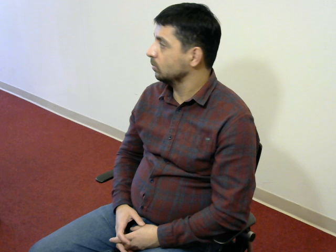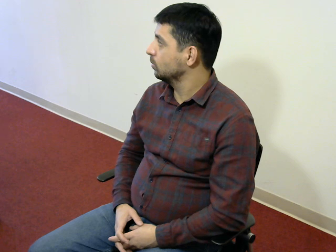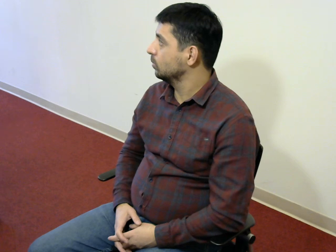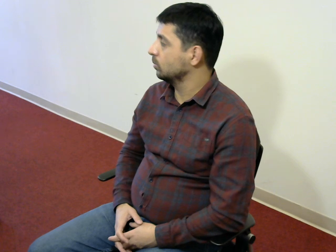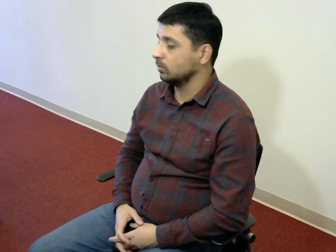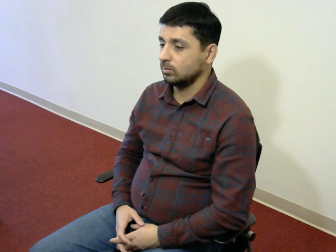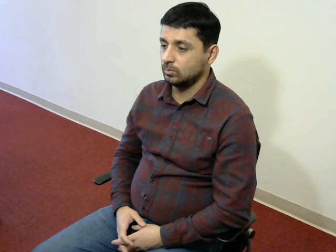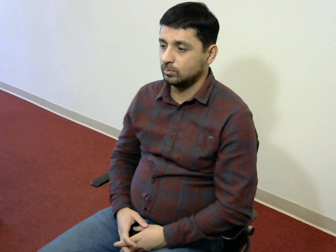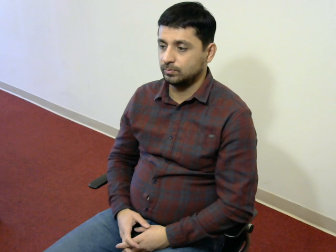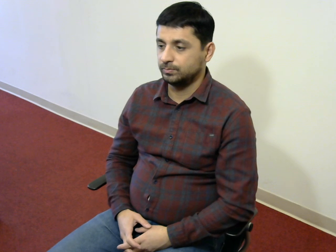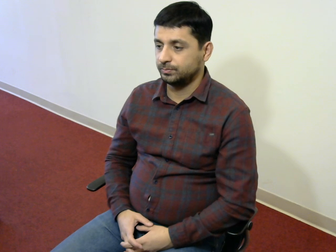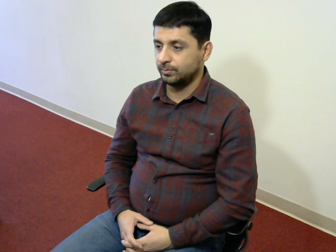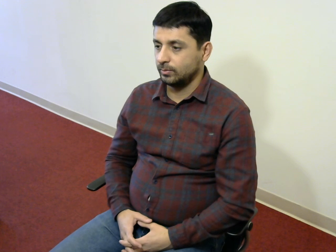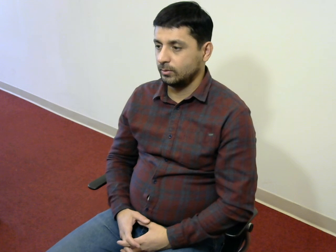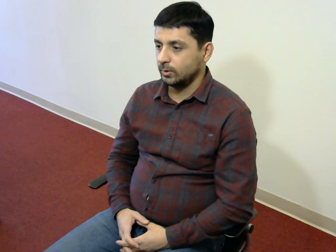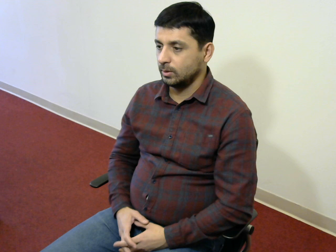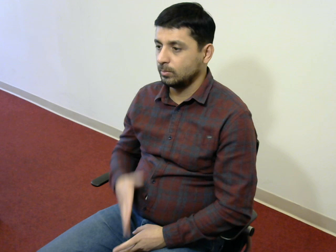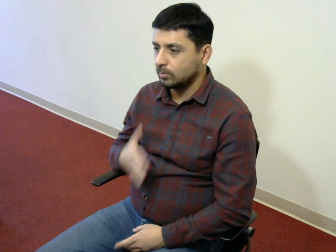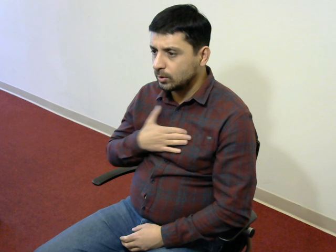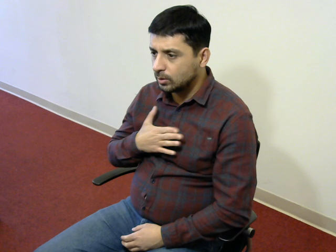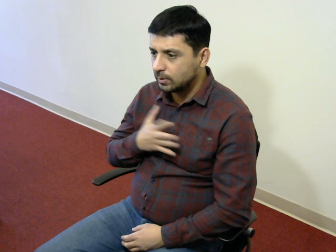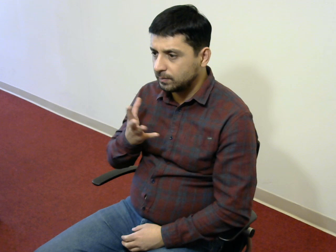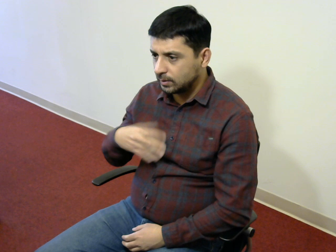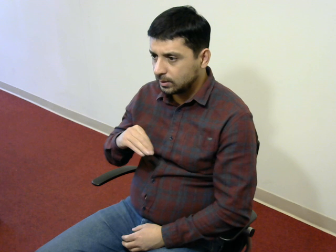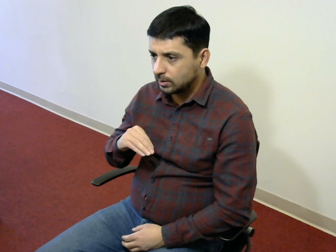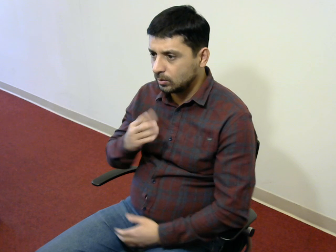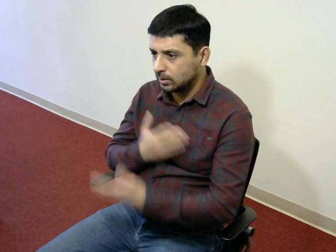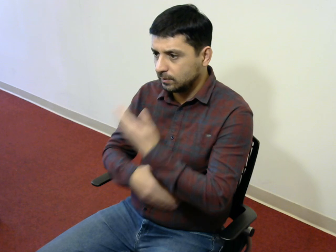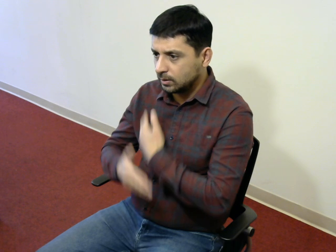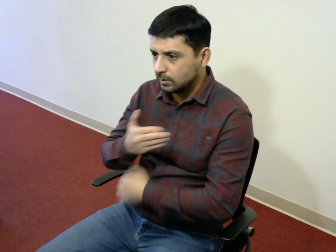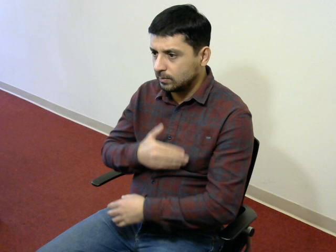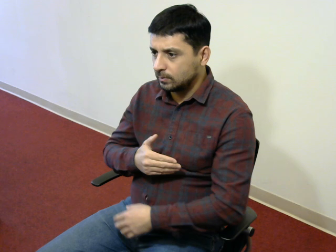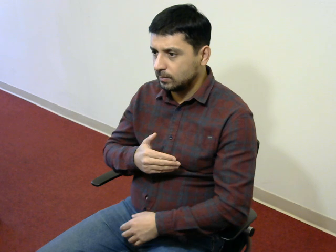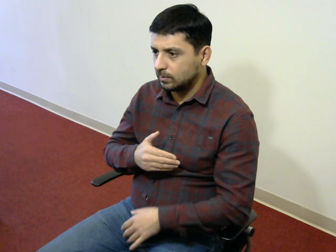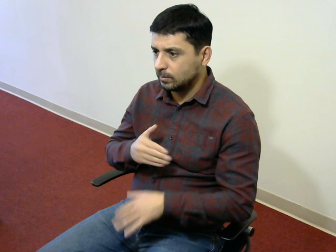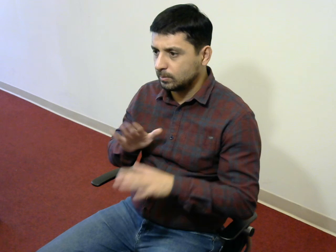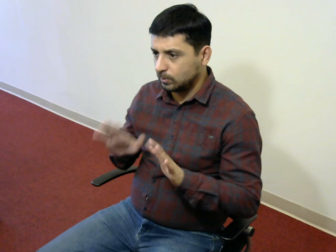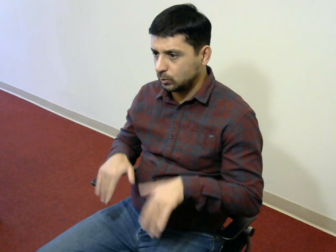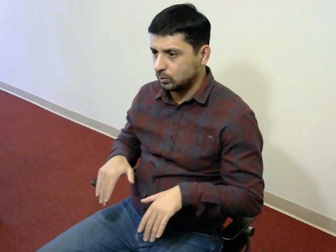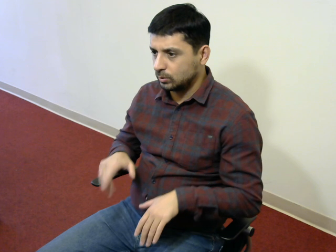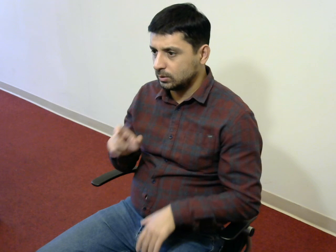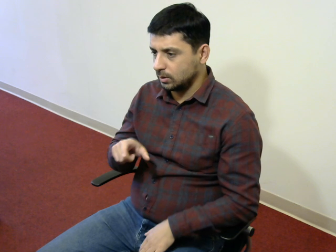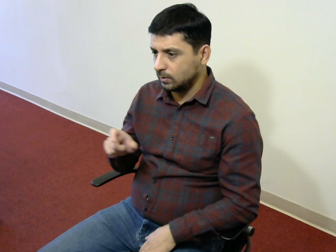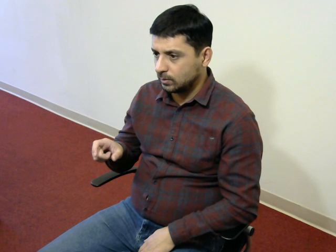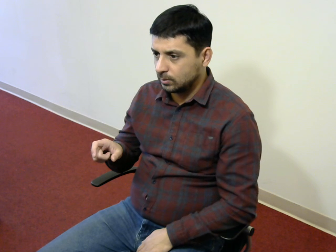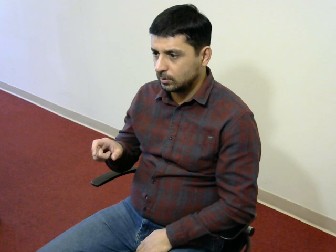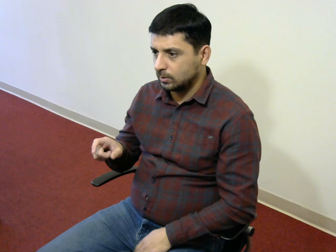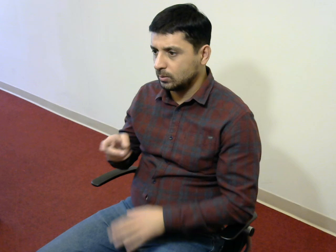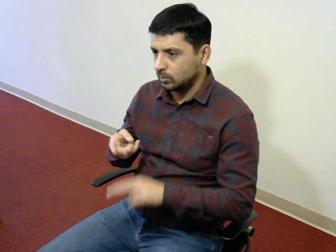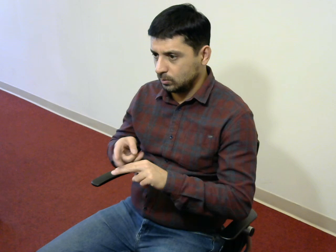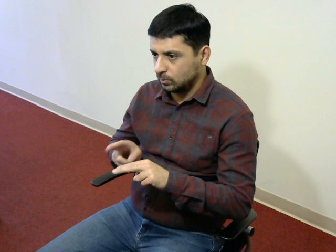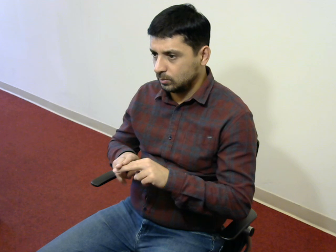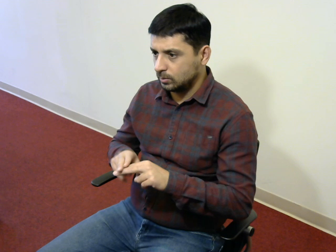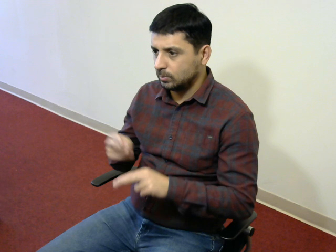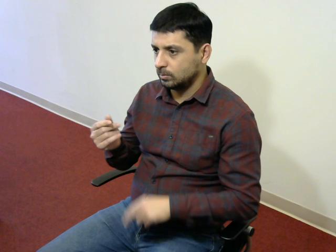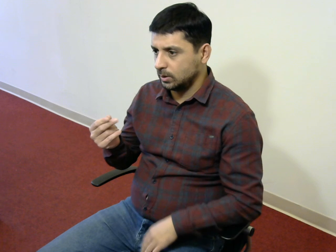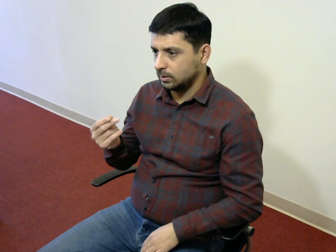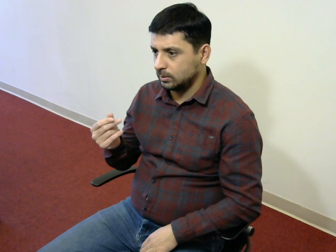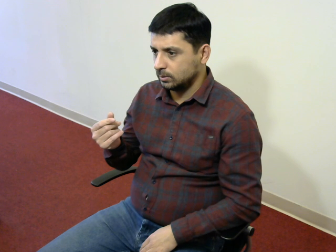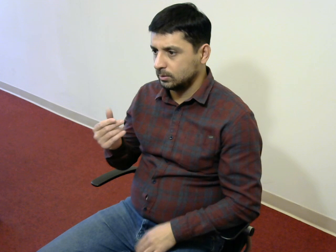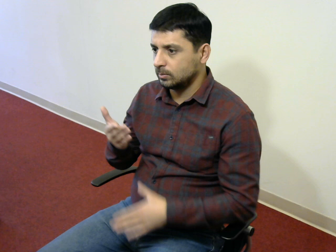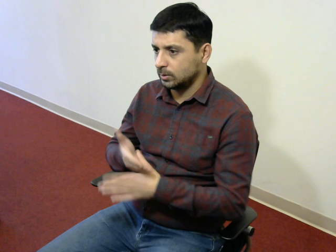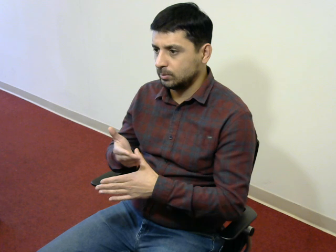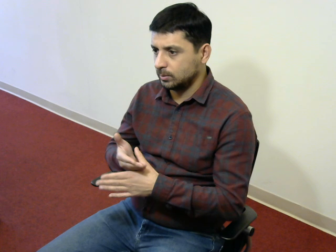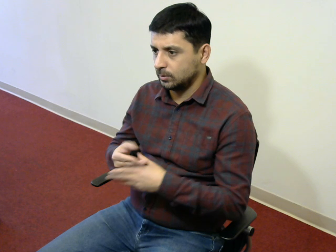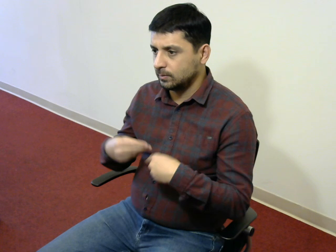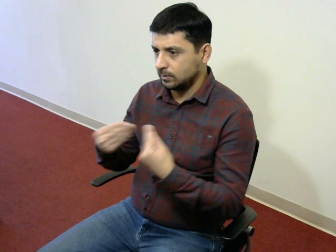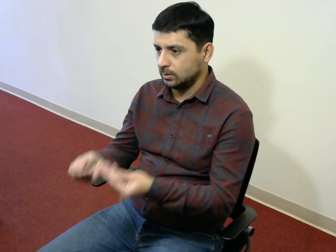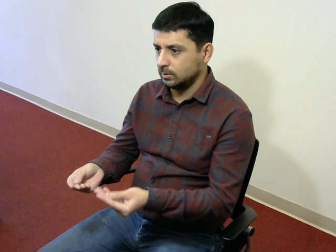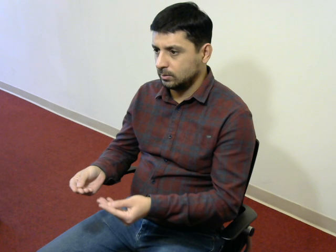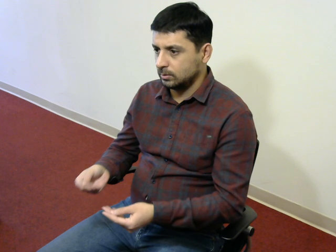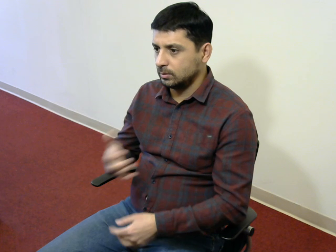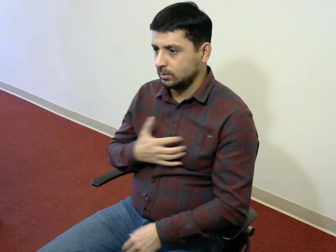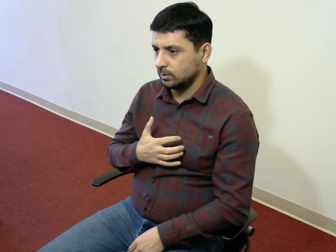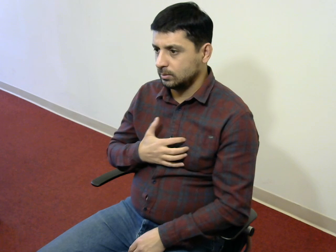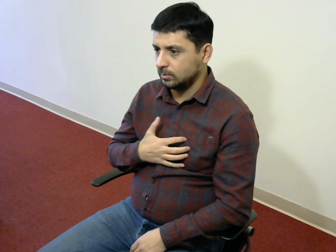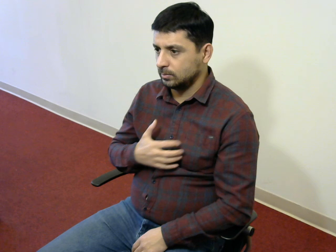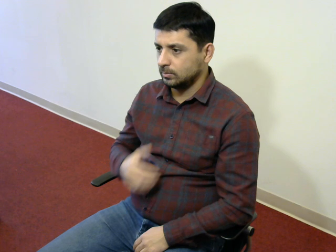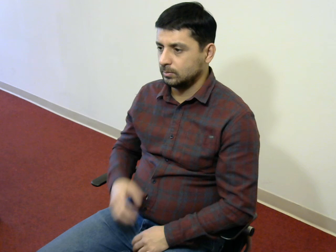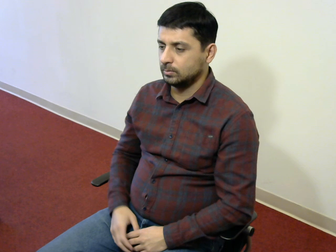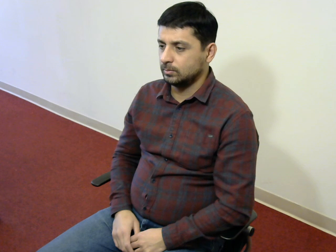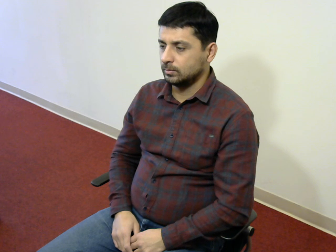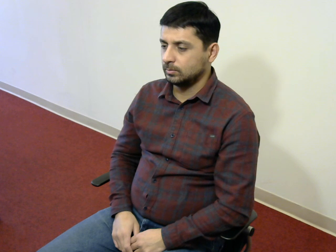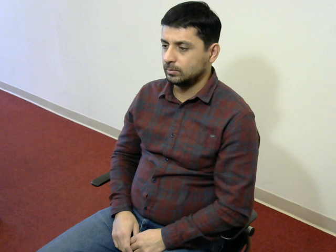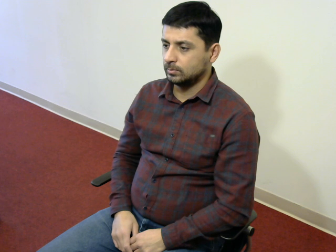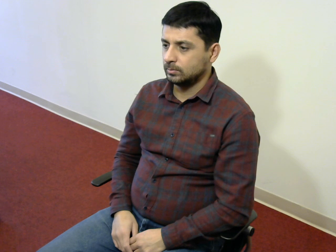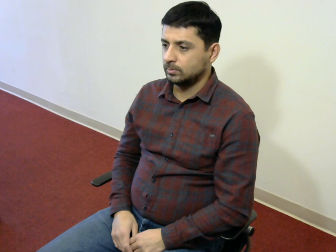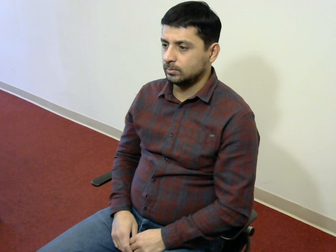Biz əlilliyi olan şəxslər üçün pul yardım vermək istəyirik